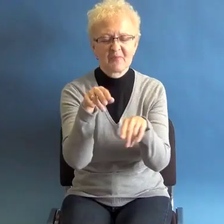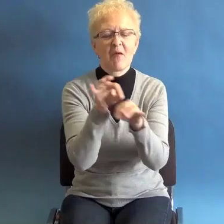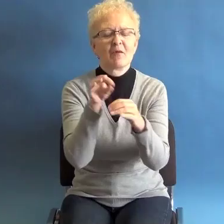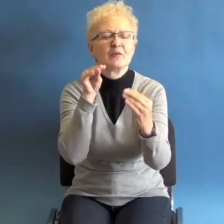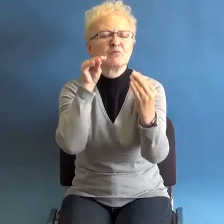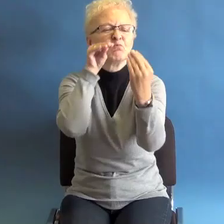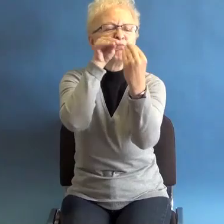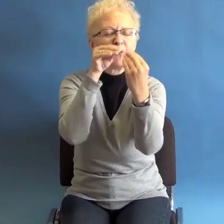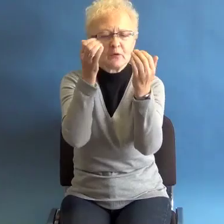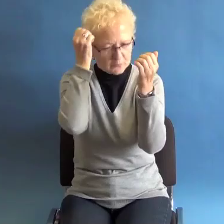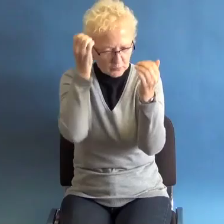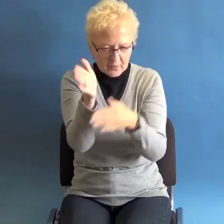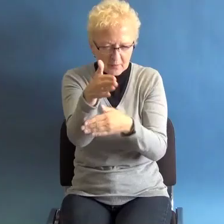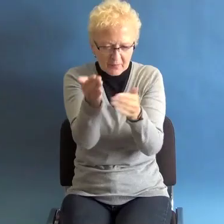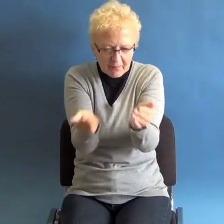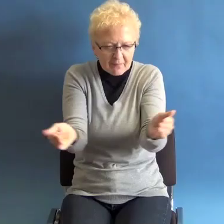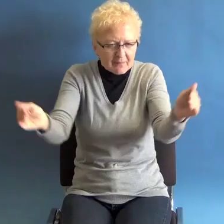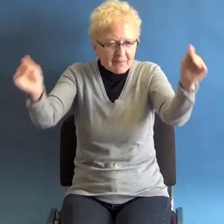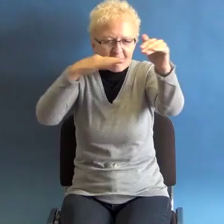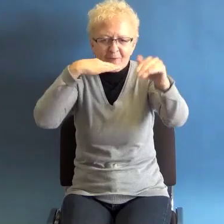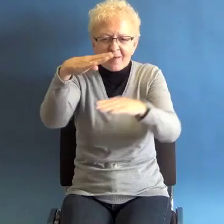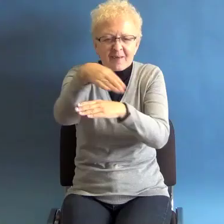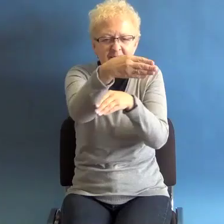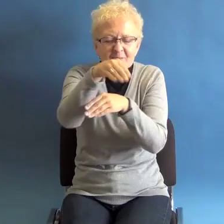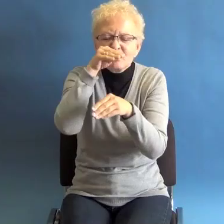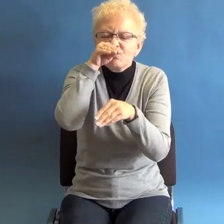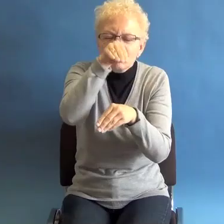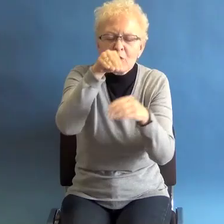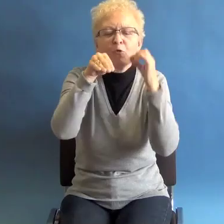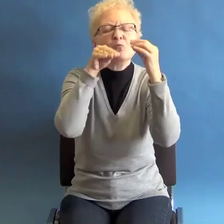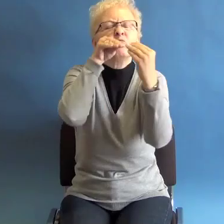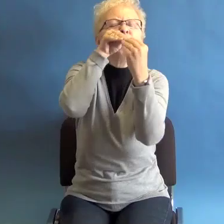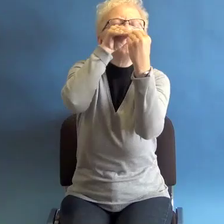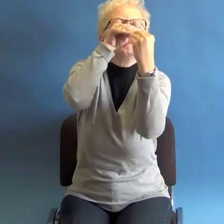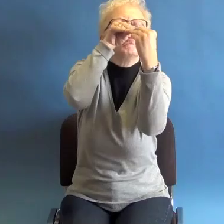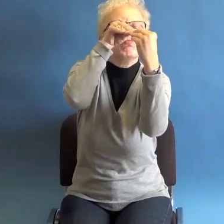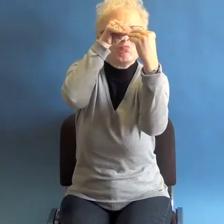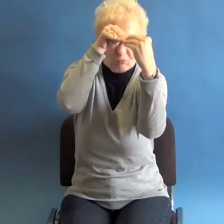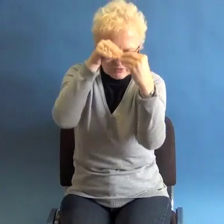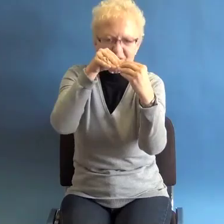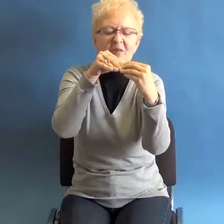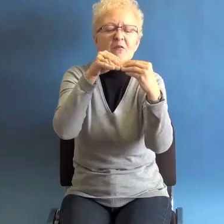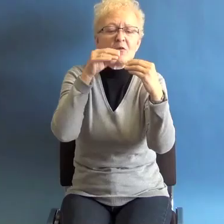Zbliżają się do siebie pyszczkami przez szybę akwarium.